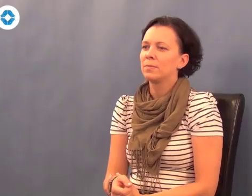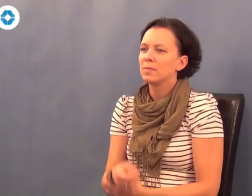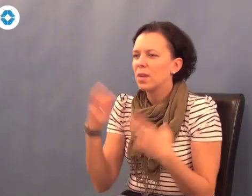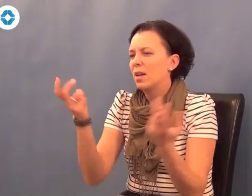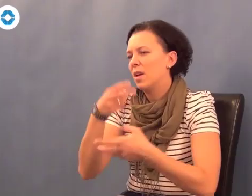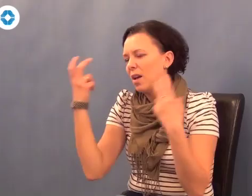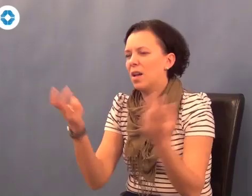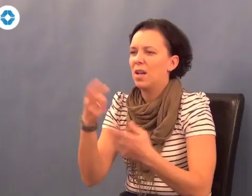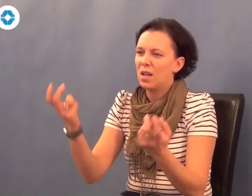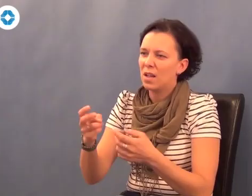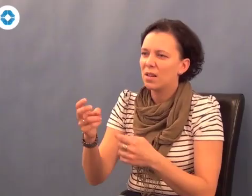Szuka, szuka.